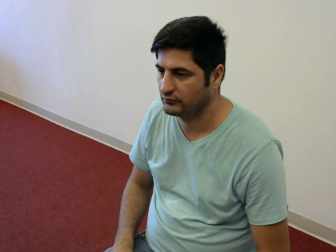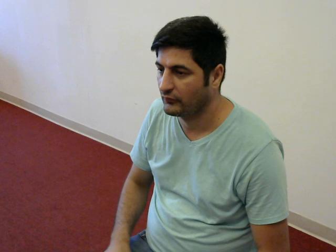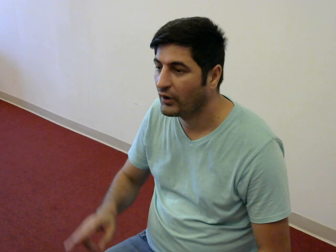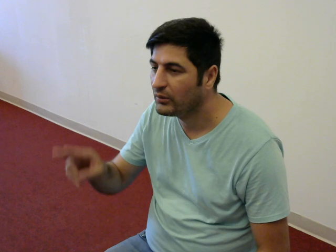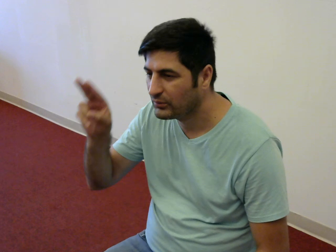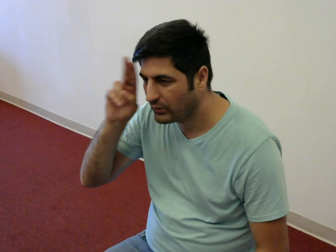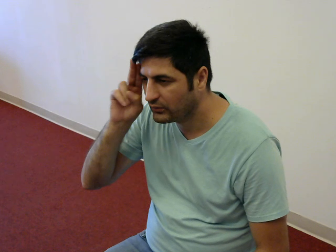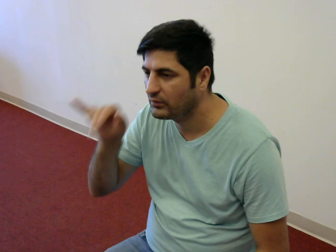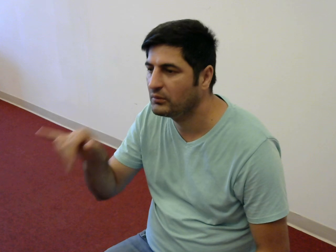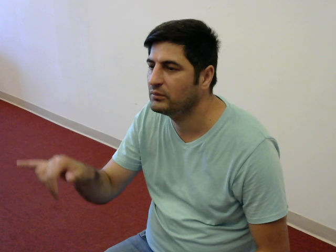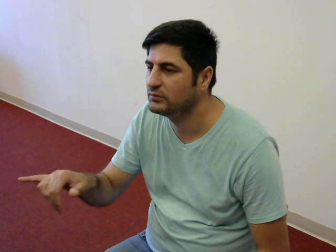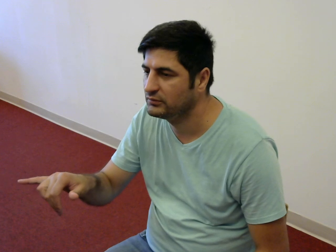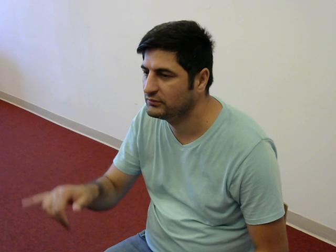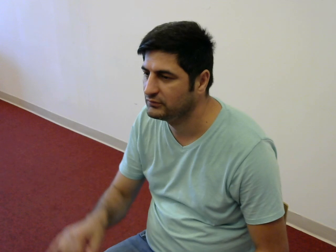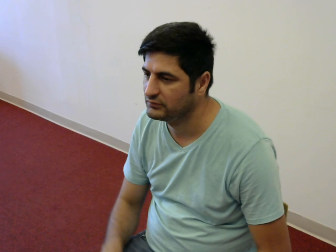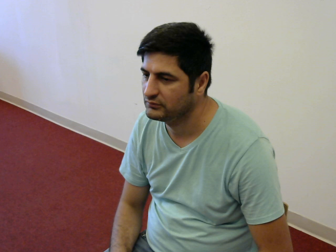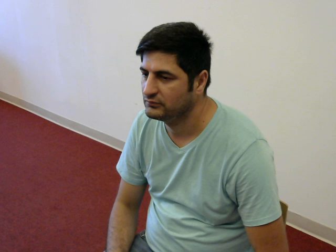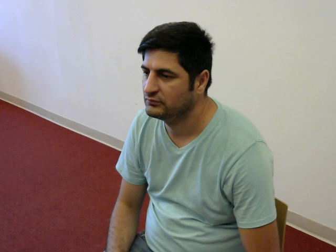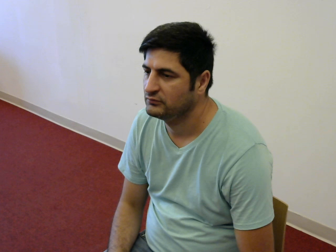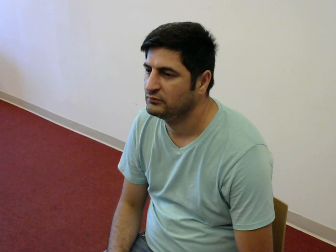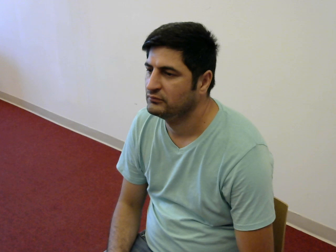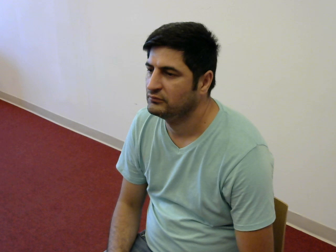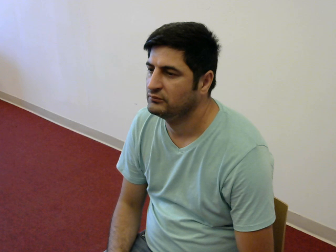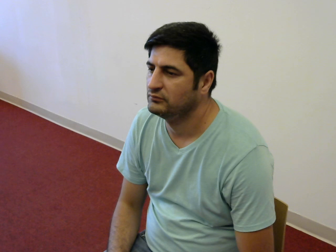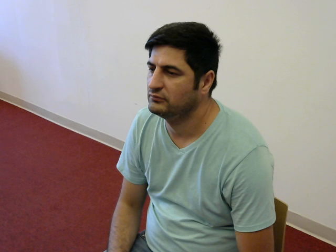Ayaqyolu hardadır?